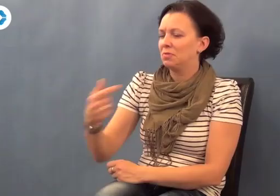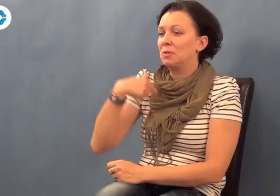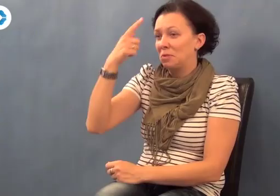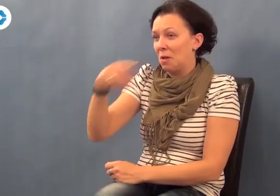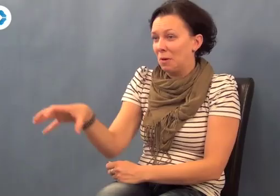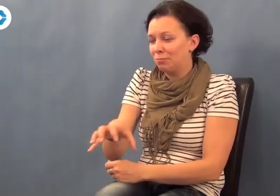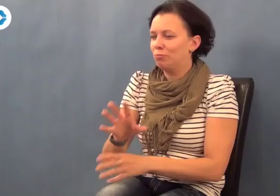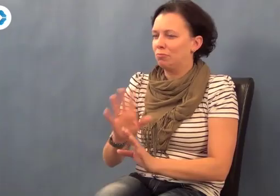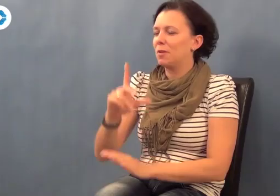Myślałam, że ukradnie, ale nie.